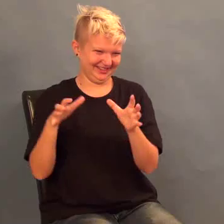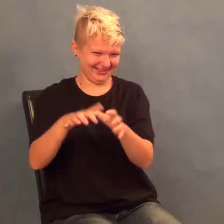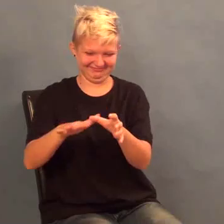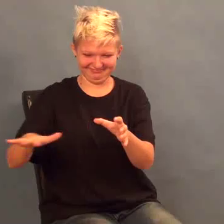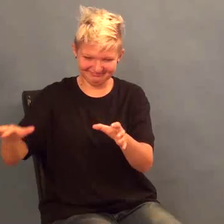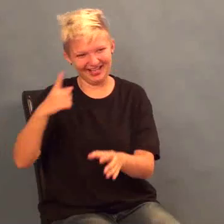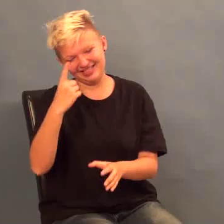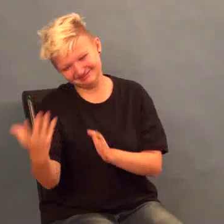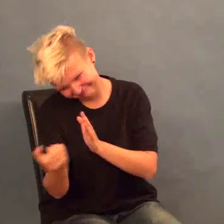Chłopiec wziął jedną żabę do domu.